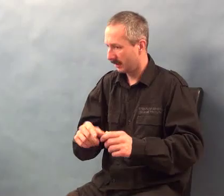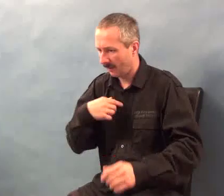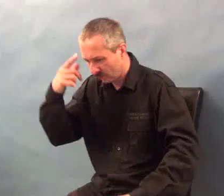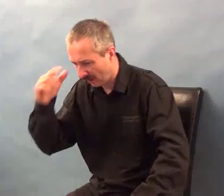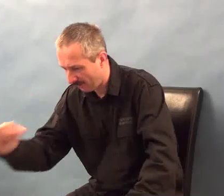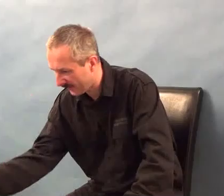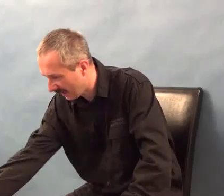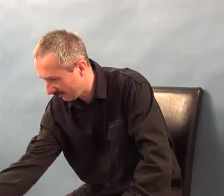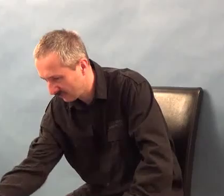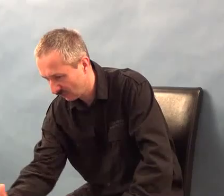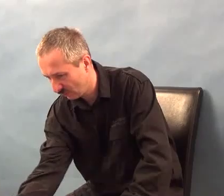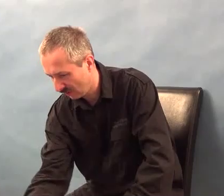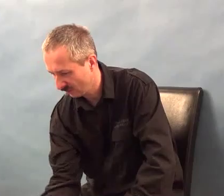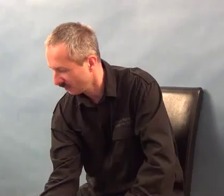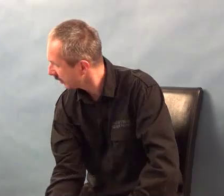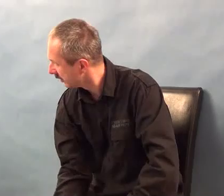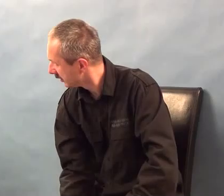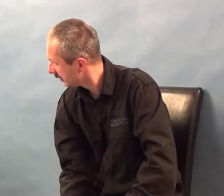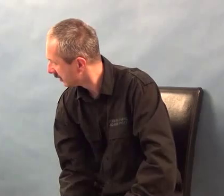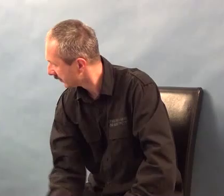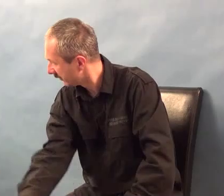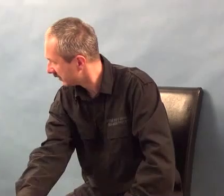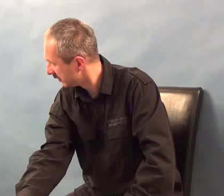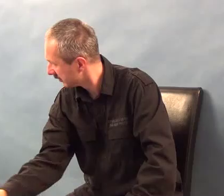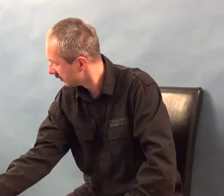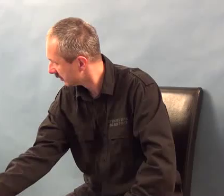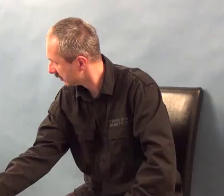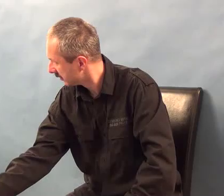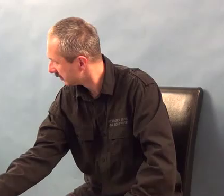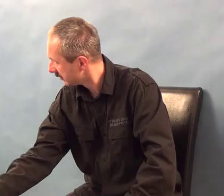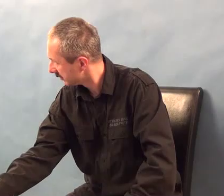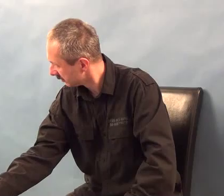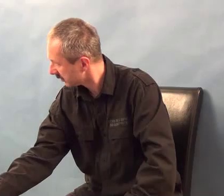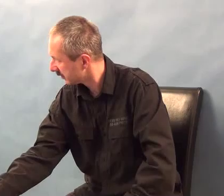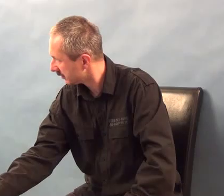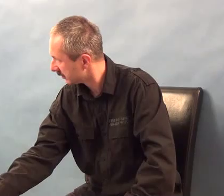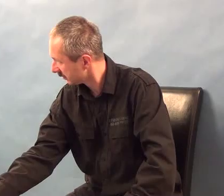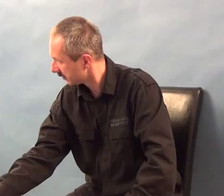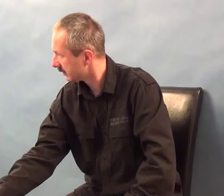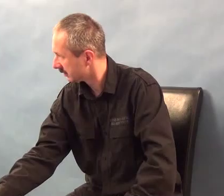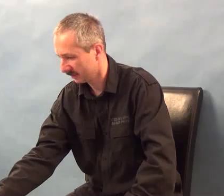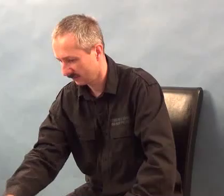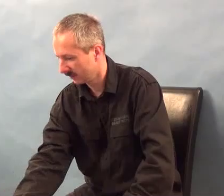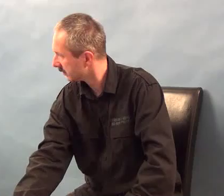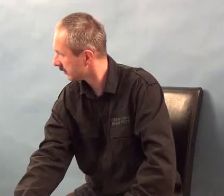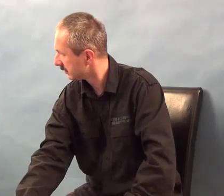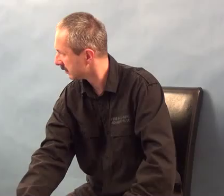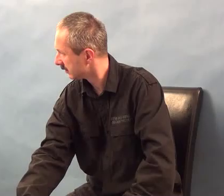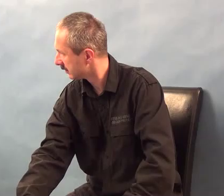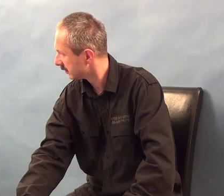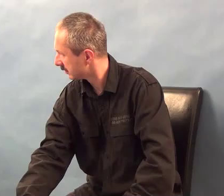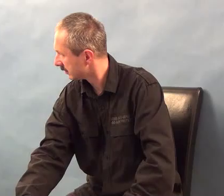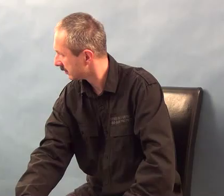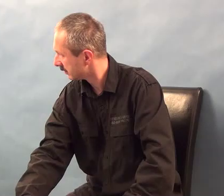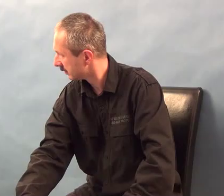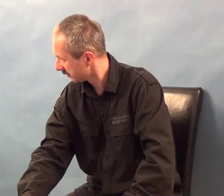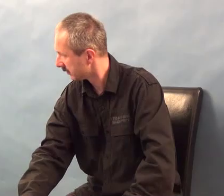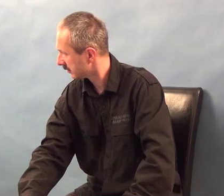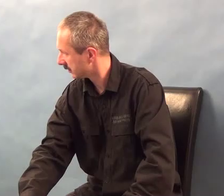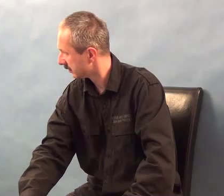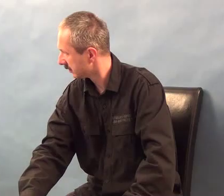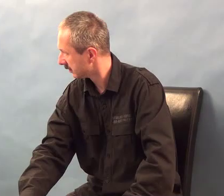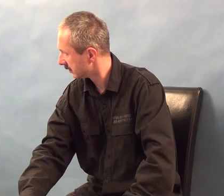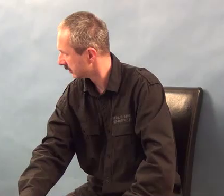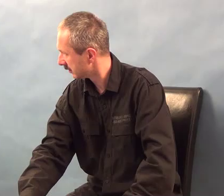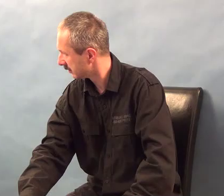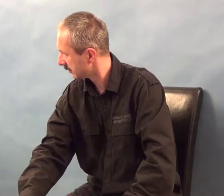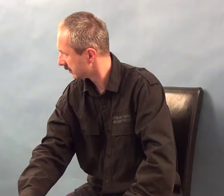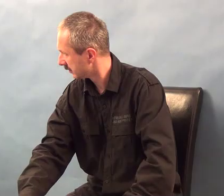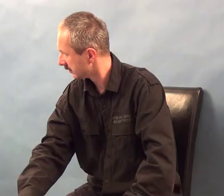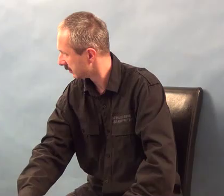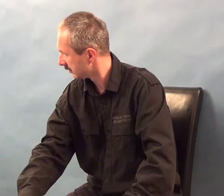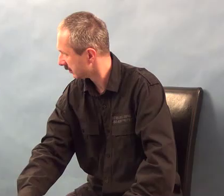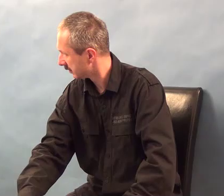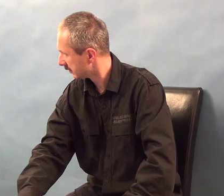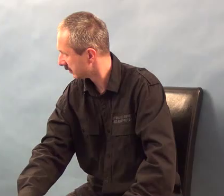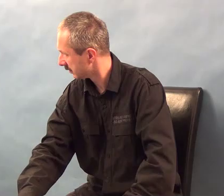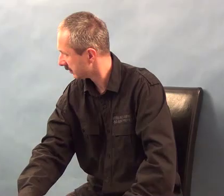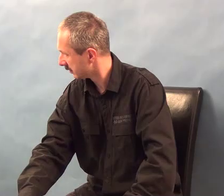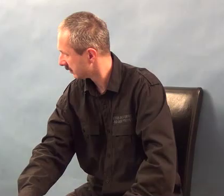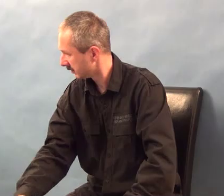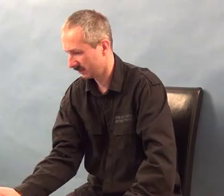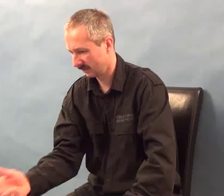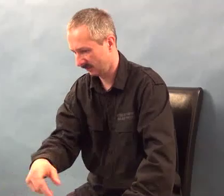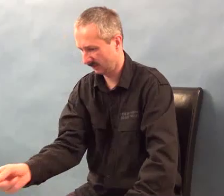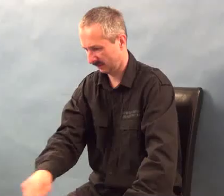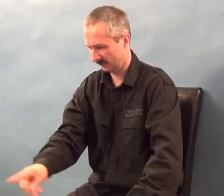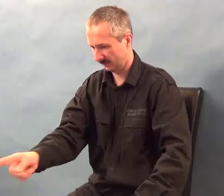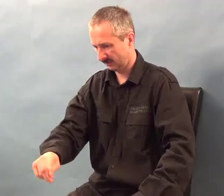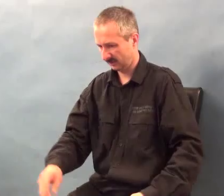Ja myślałem, że kolejność jest taka.